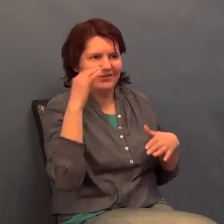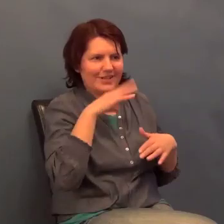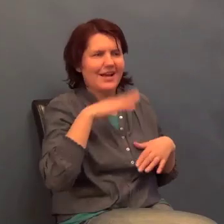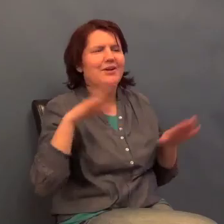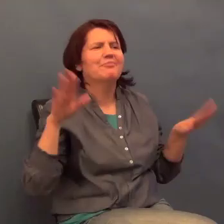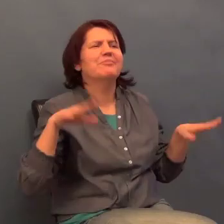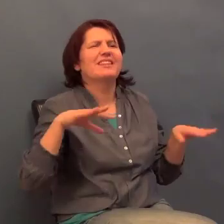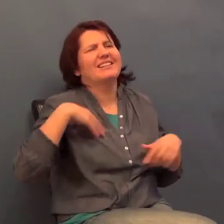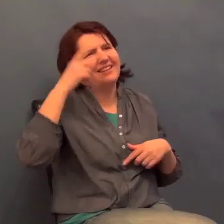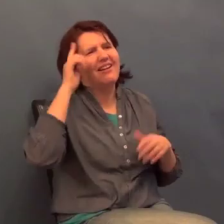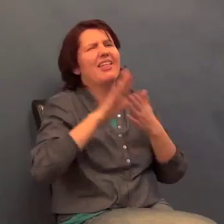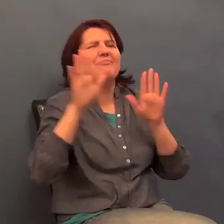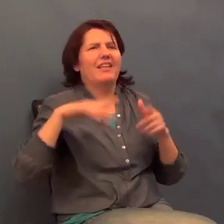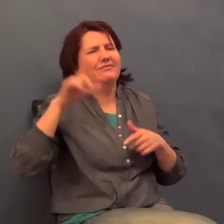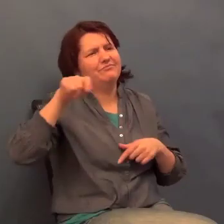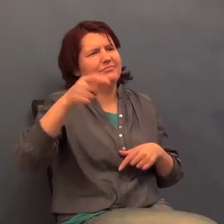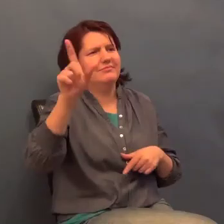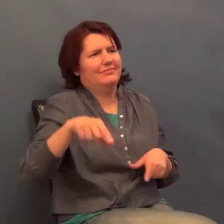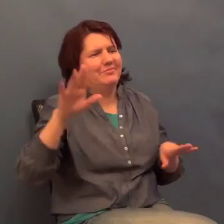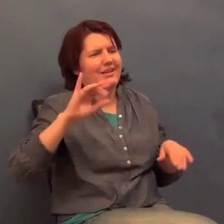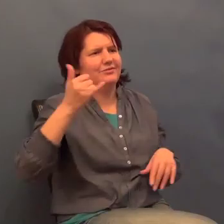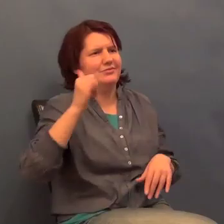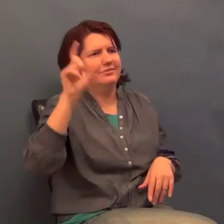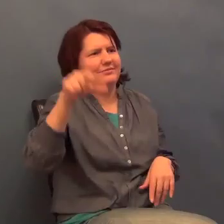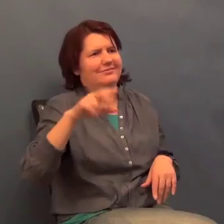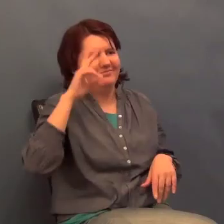Jest też ptak, będę o nim mówić 'Żółty'.